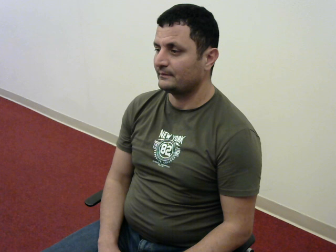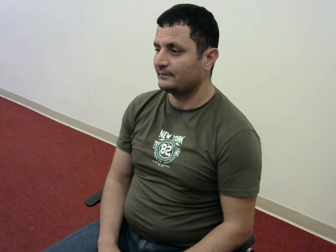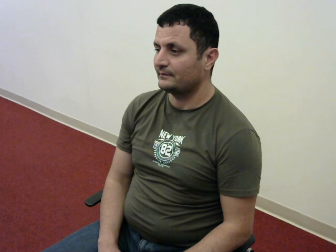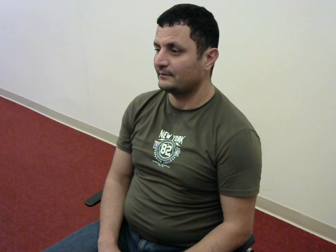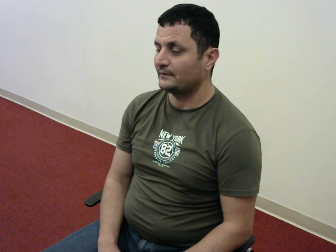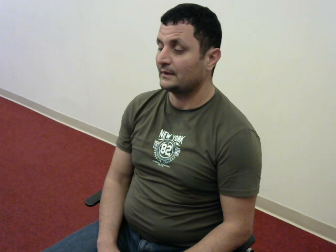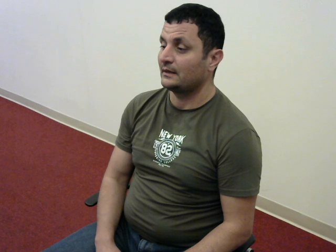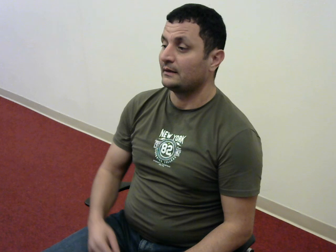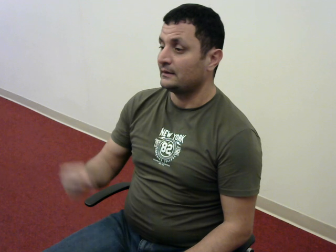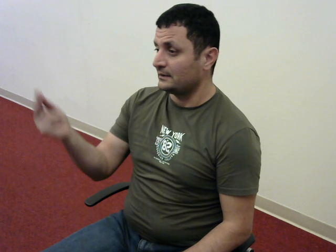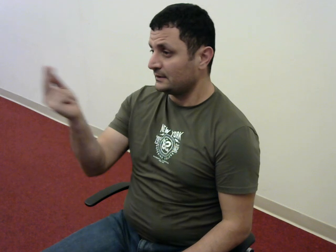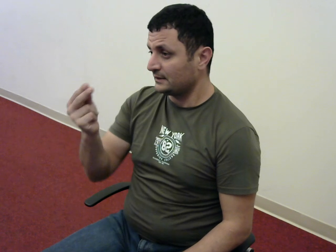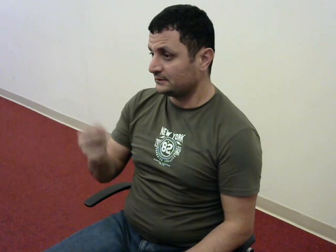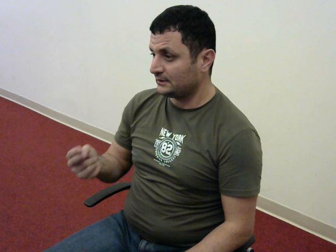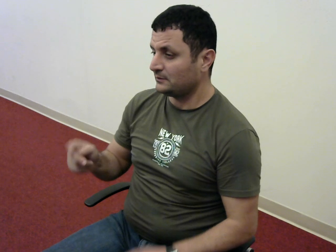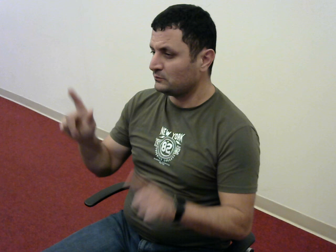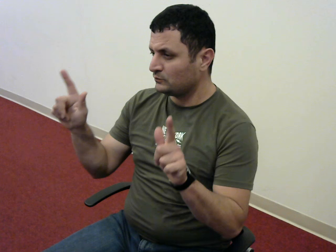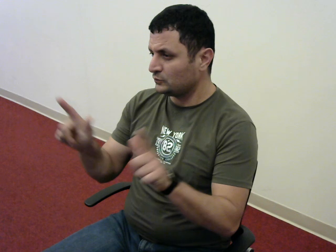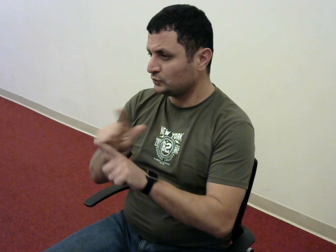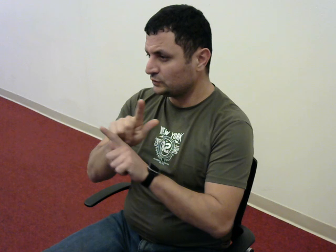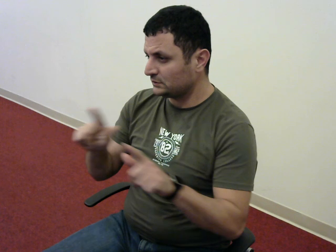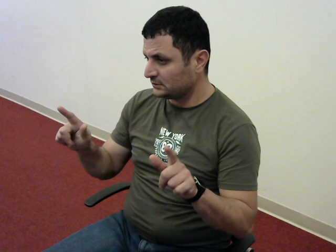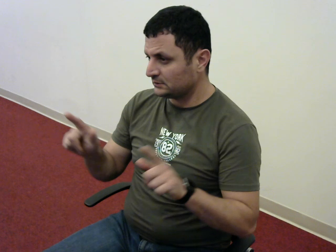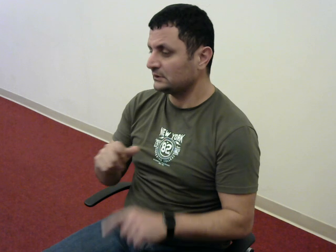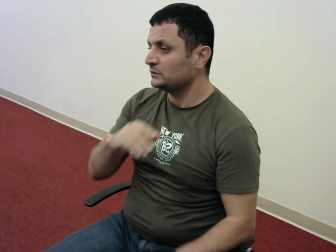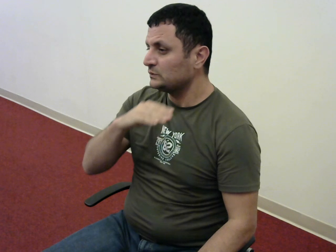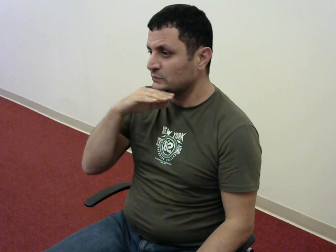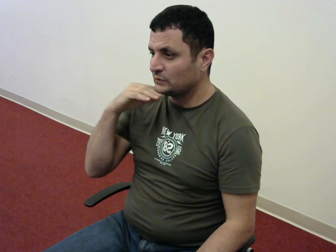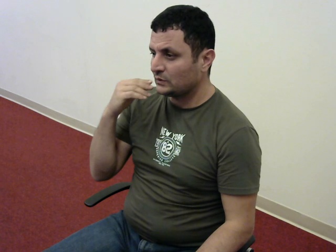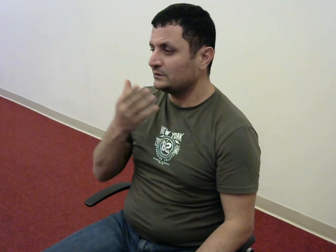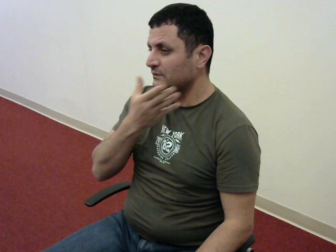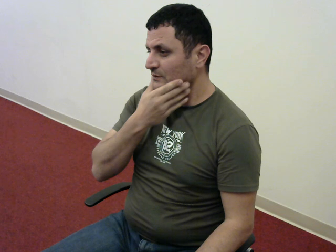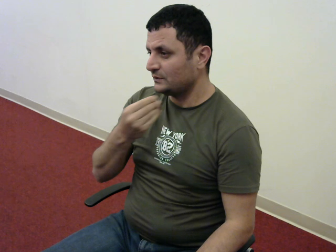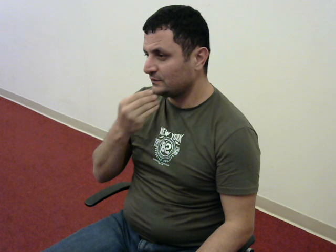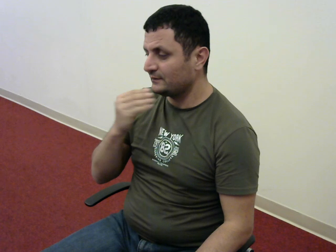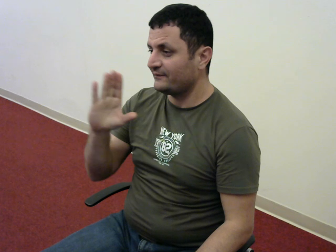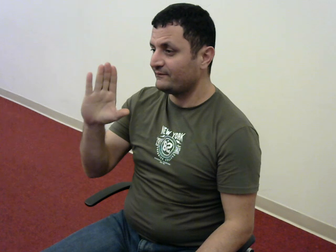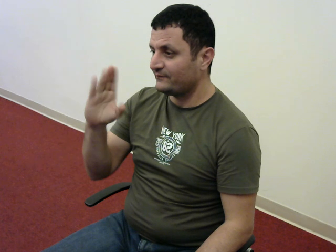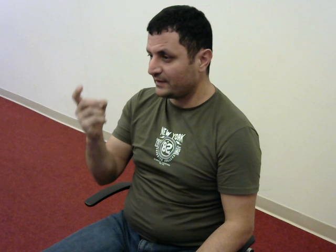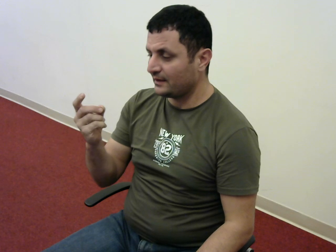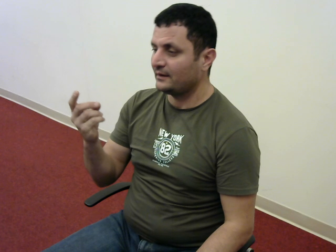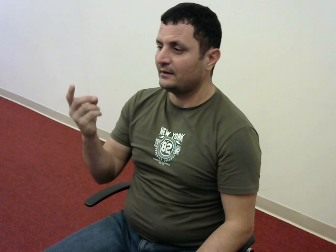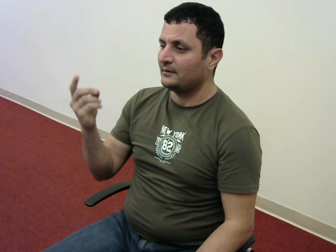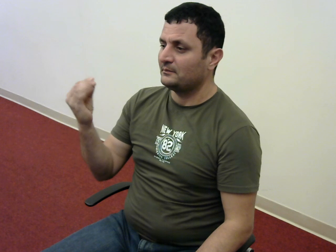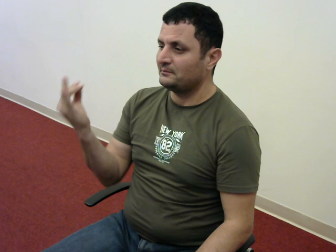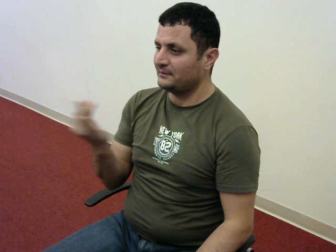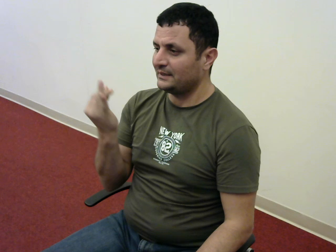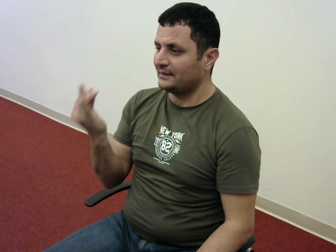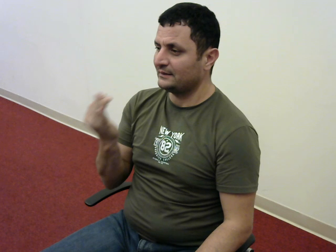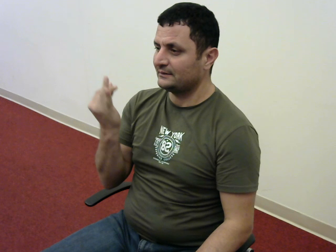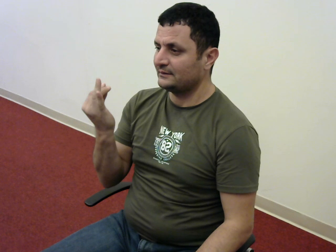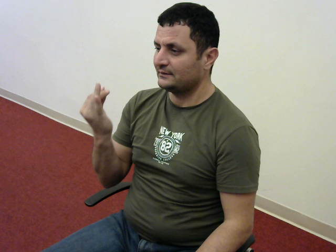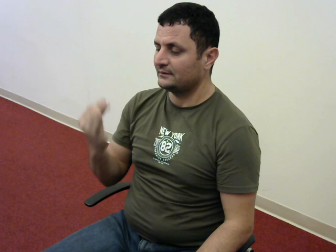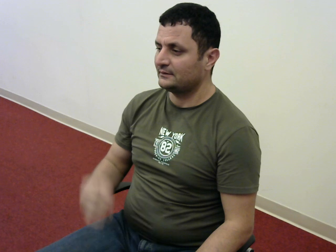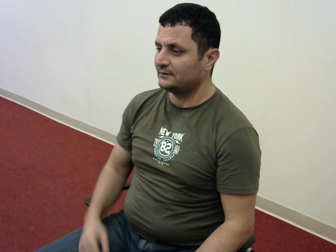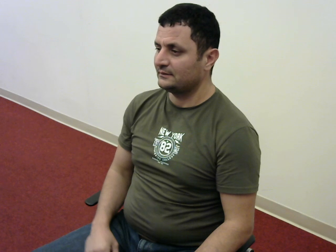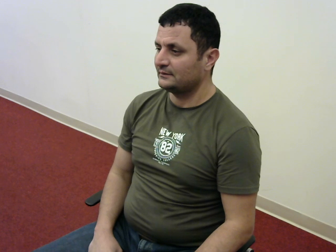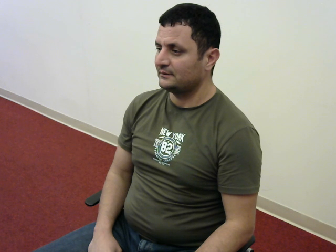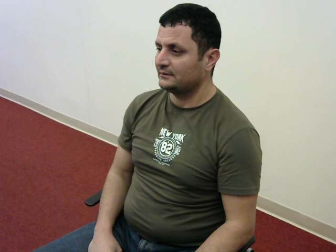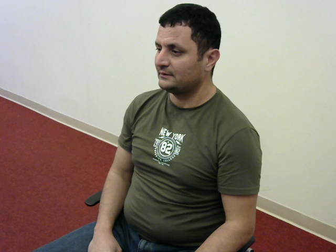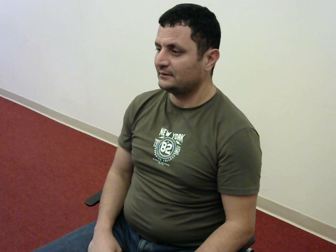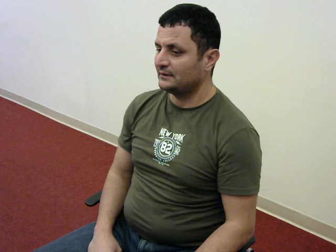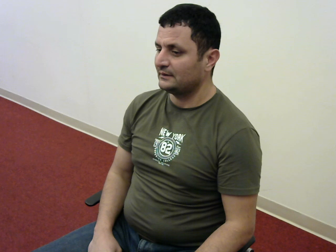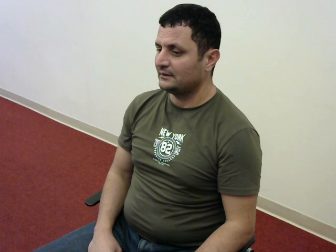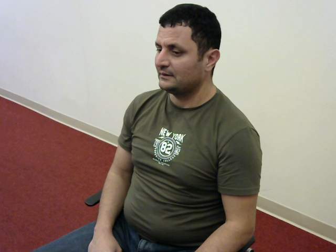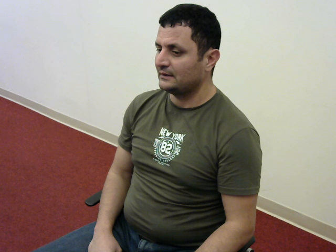Rəsm muzeyi çox gözəl və maraqlıdır